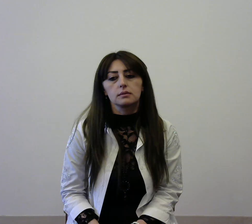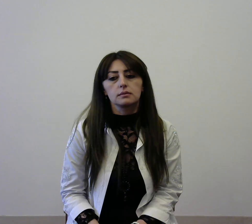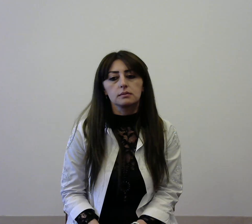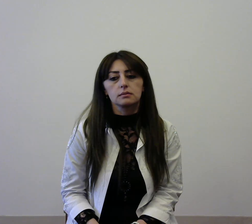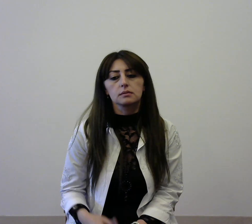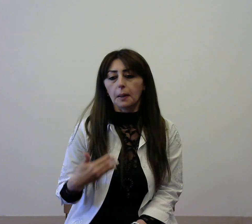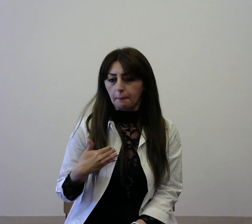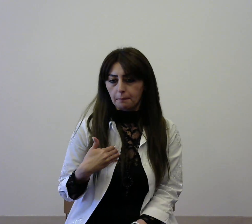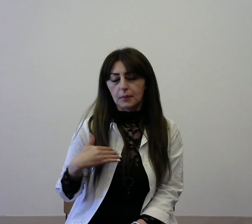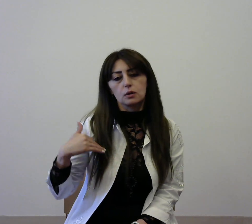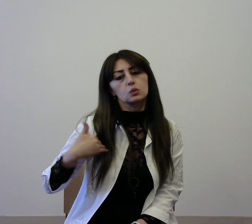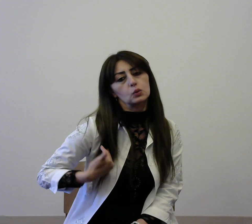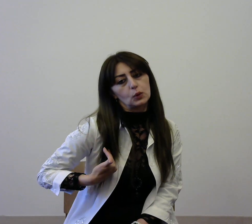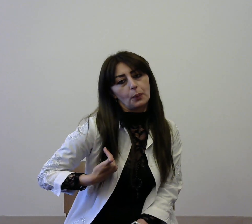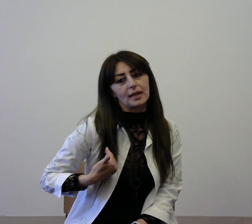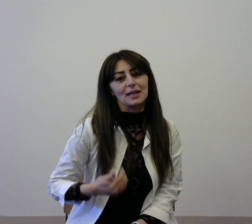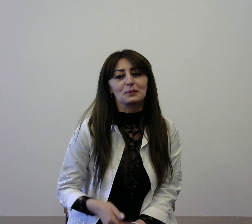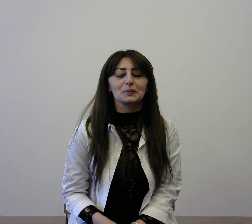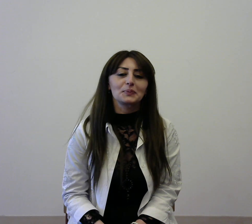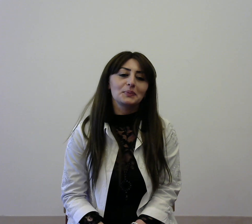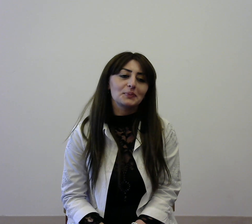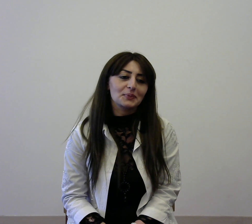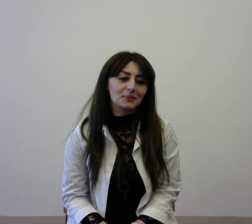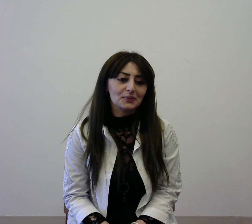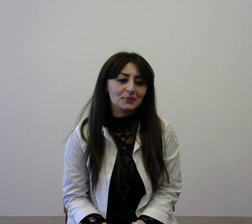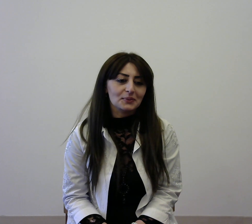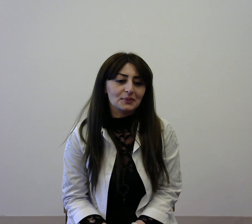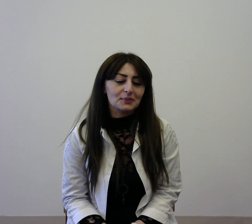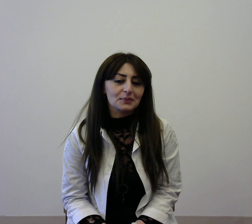Mən subayam